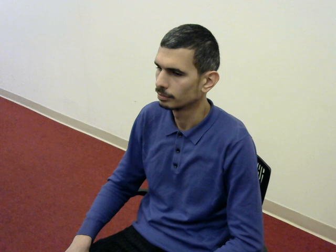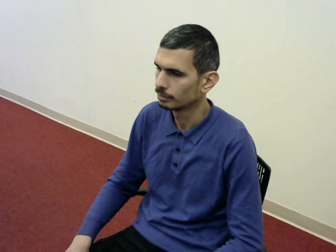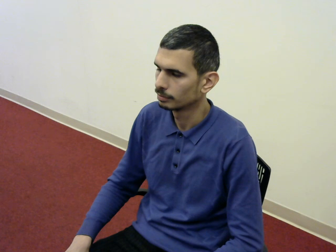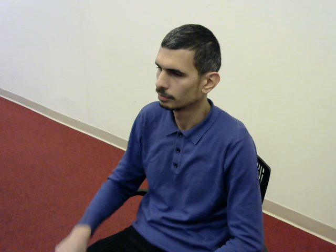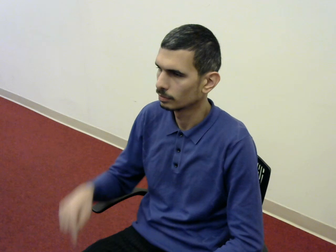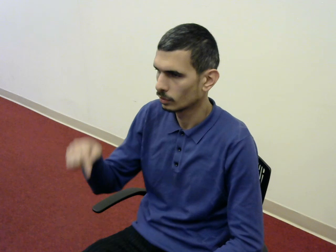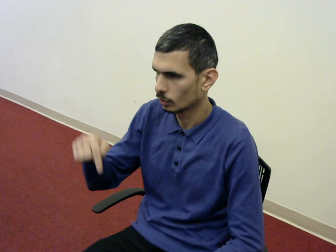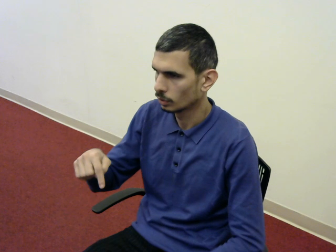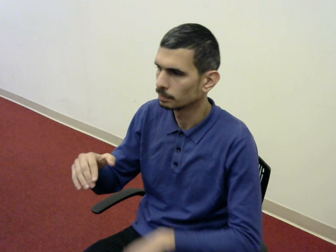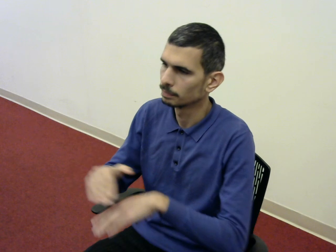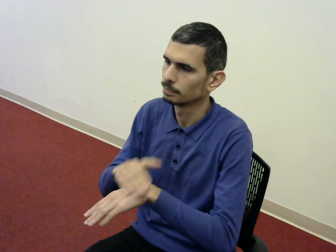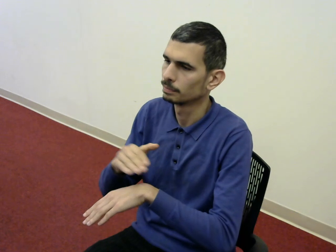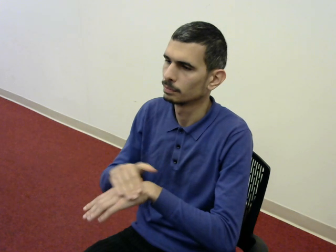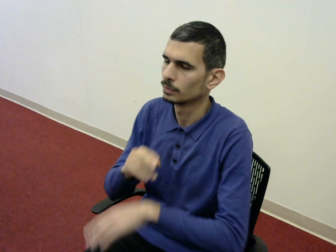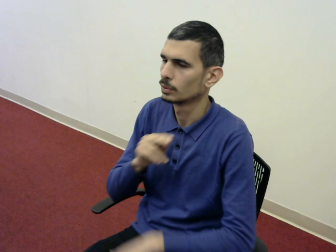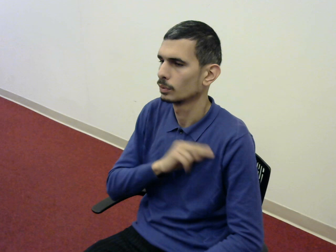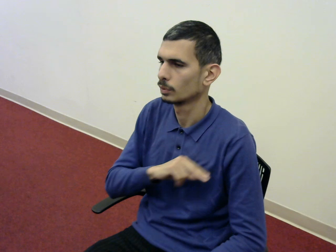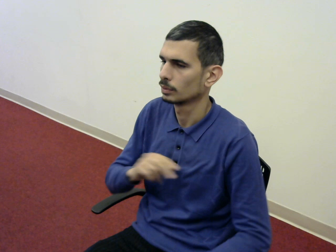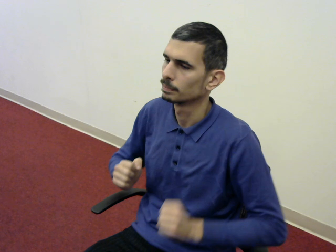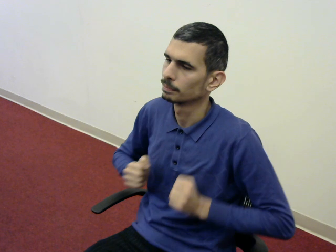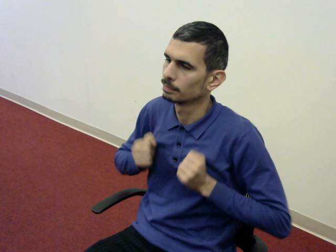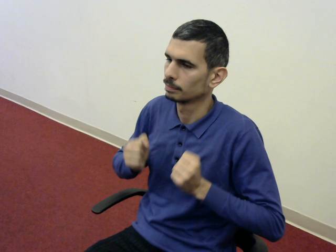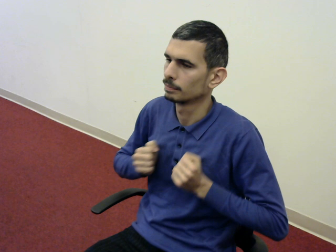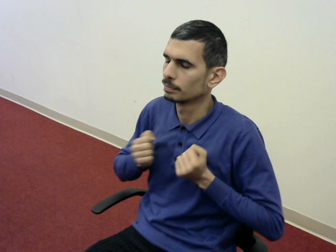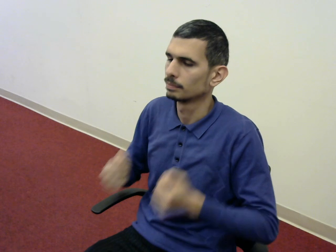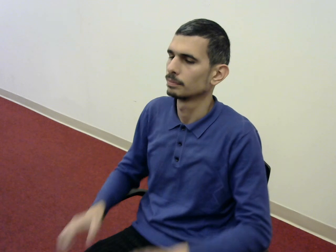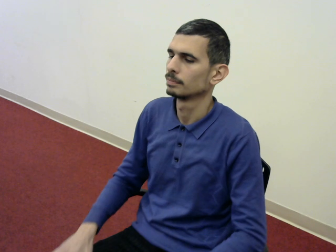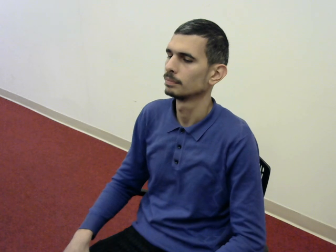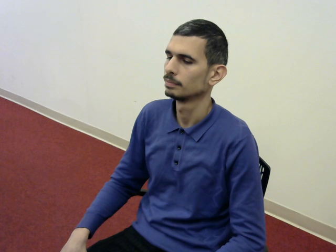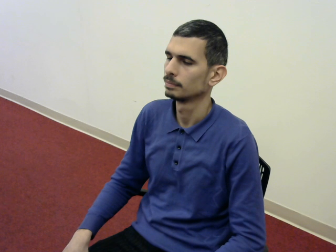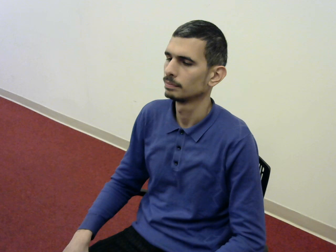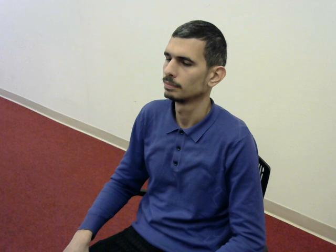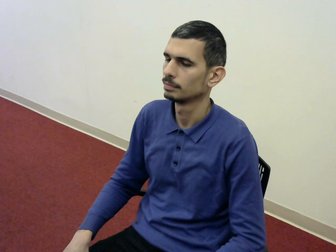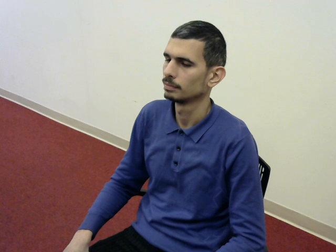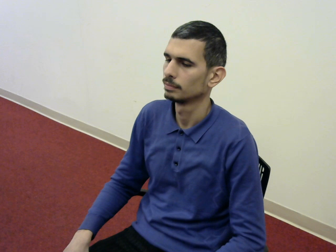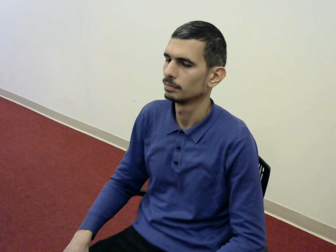Burda mehriban işçilər çalışır